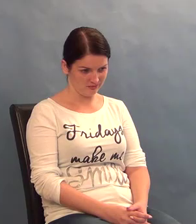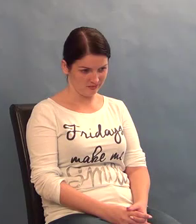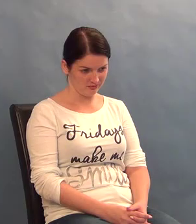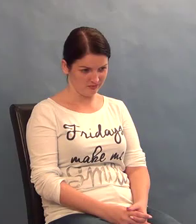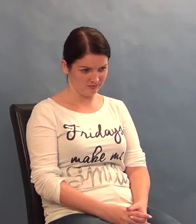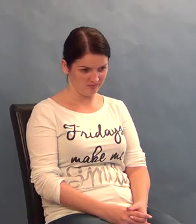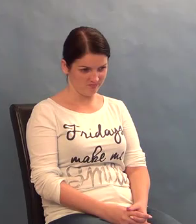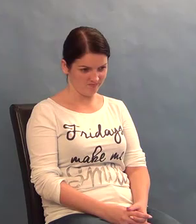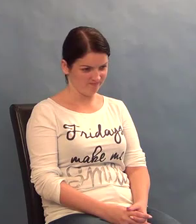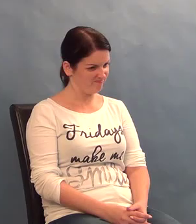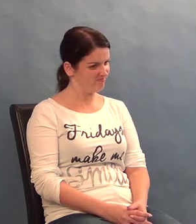Teraz ty wybierasz, ja już zrobiłam.